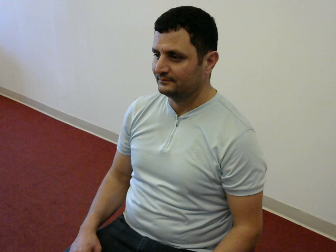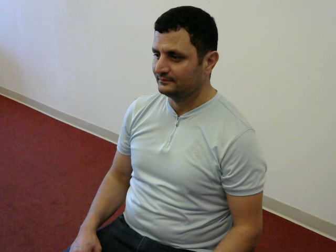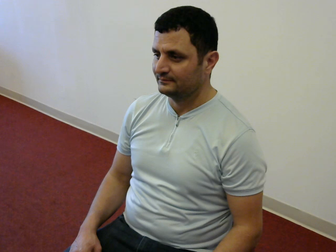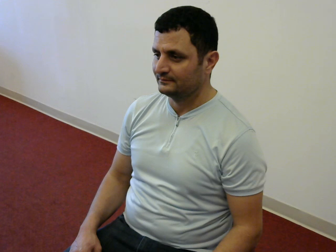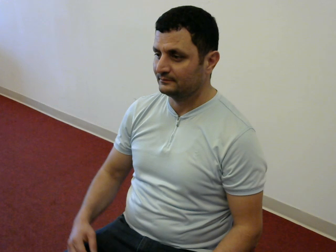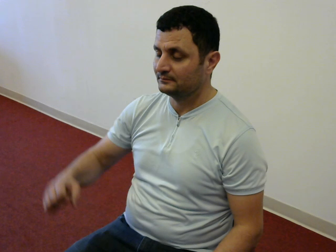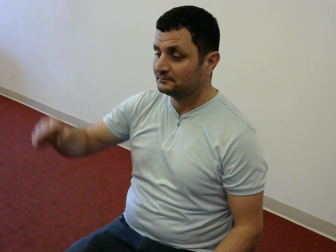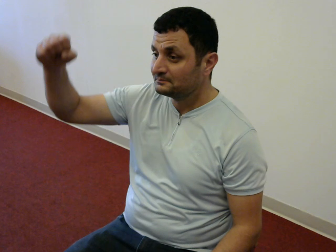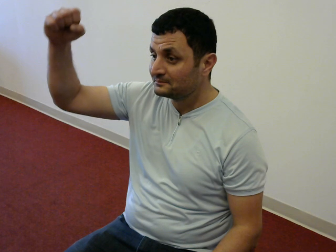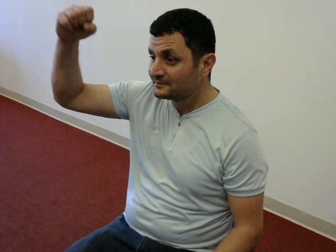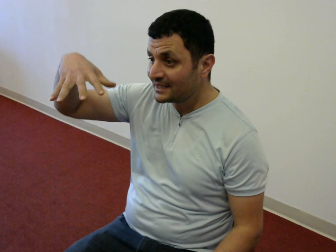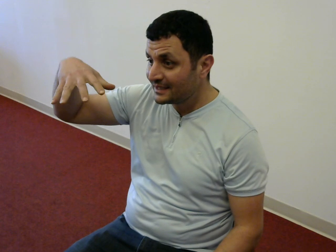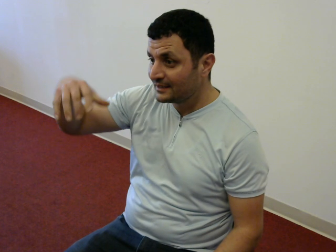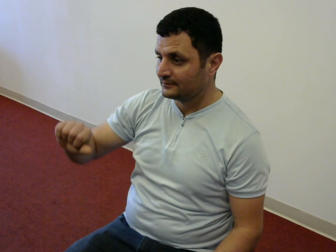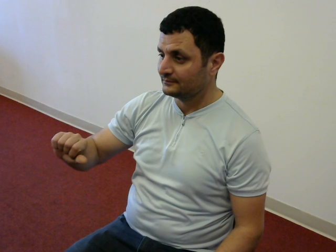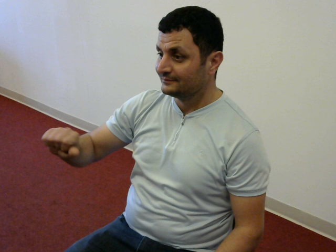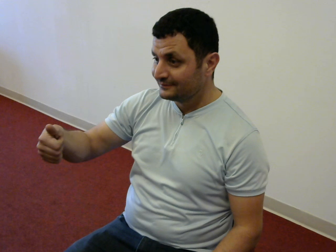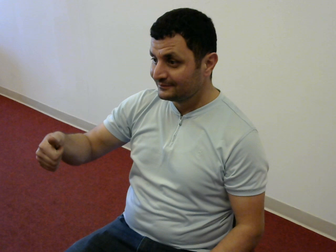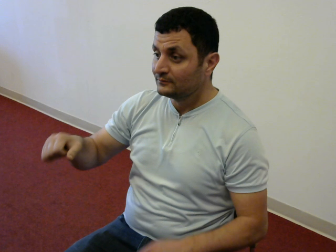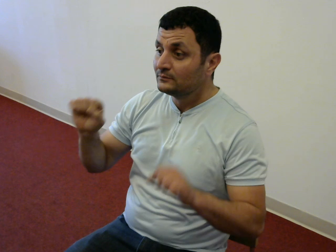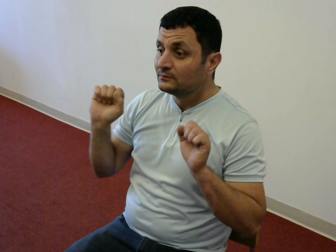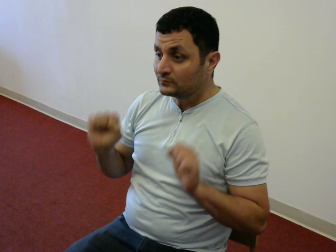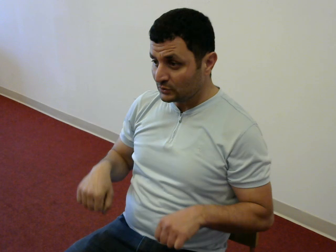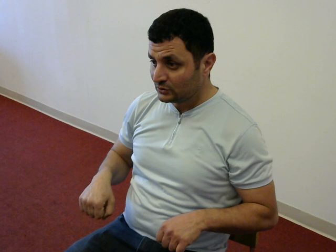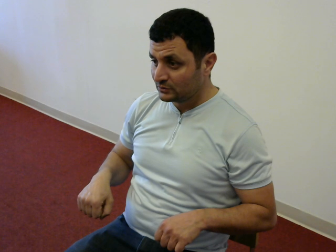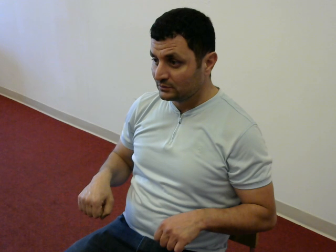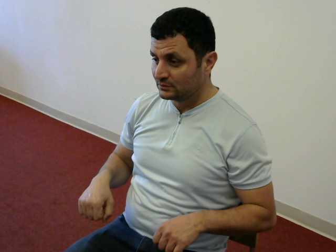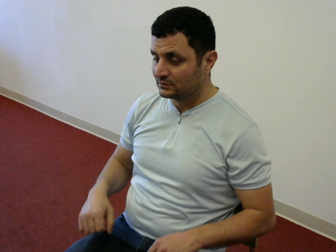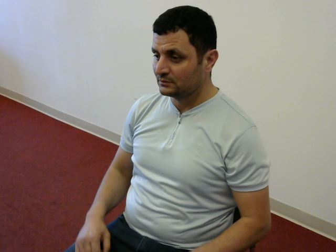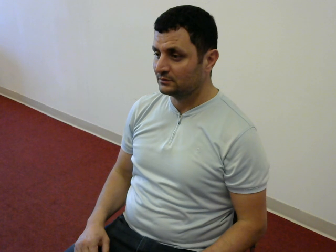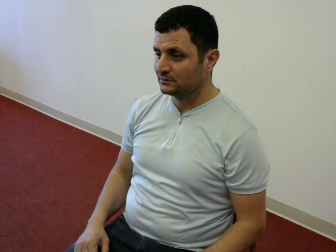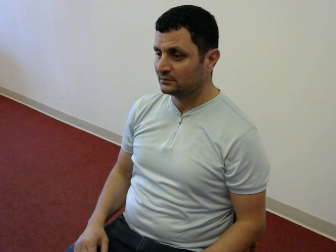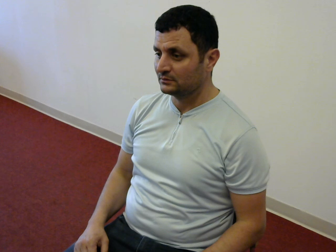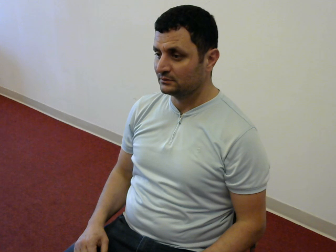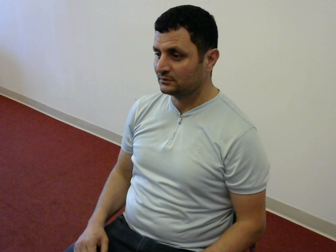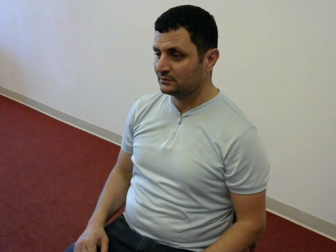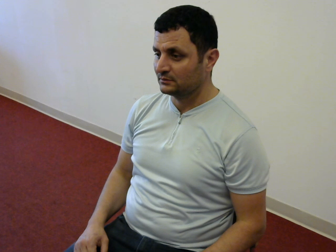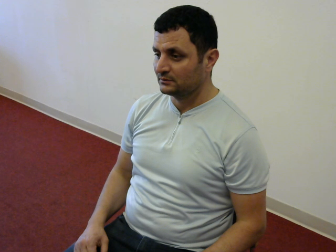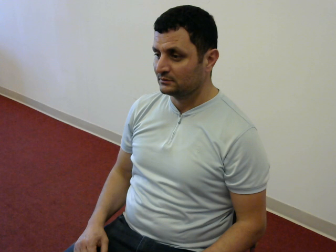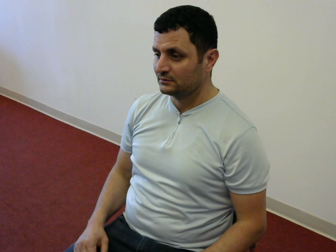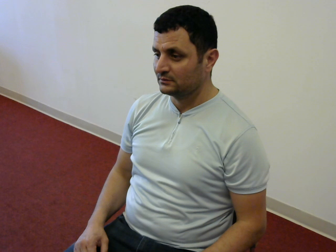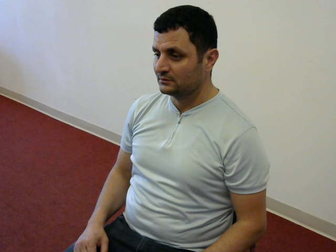İşığı yandırmaq olarmı?